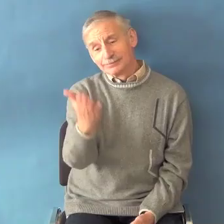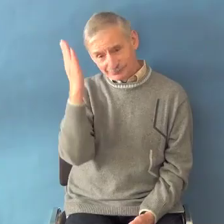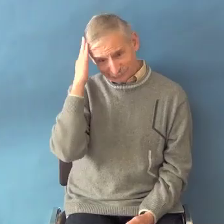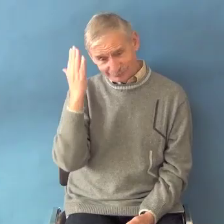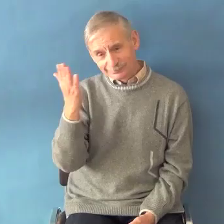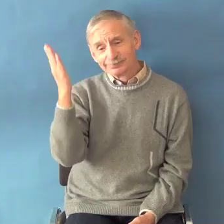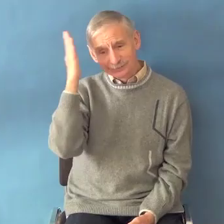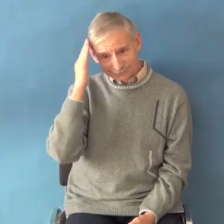Wiem, wiem...